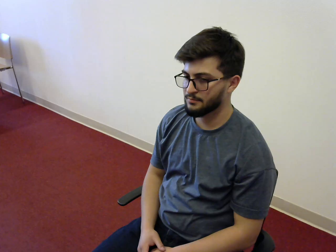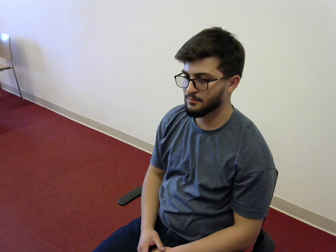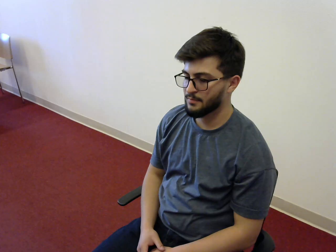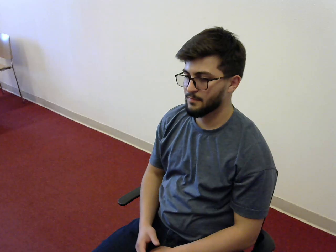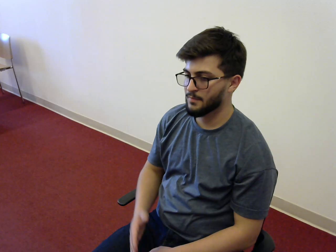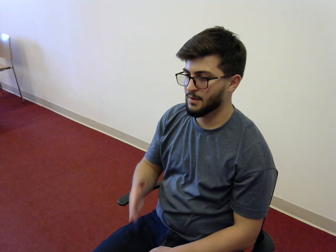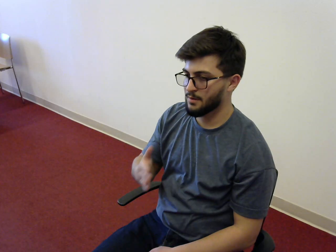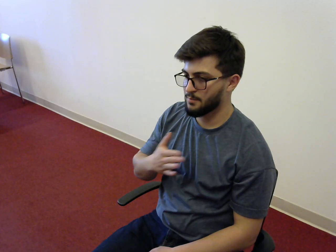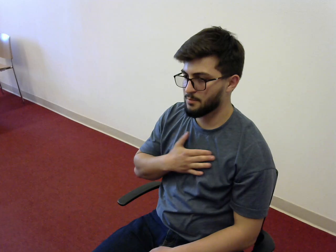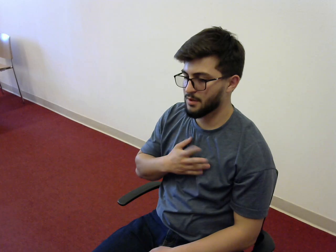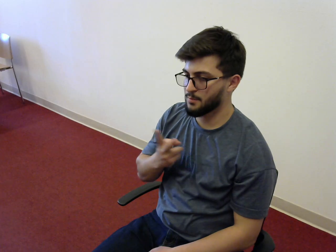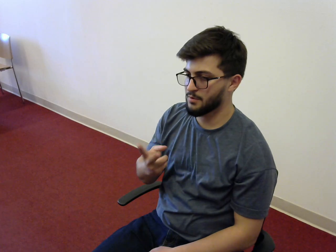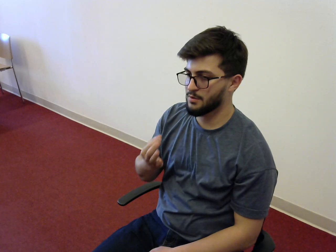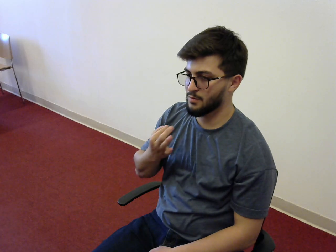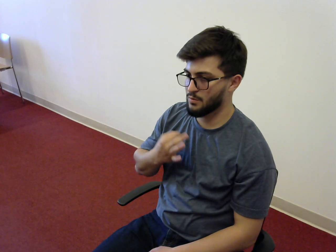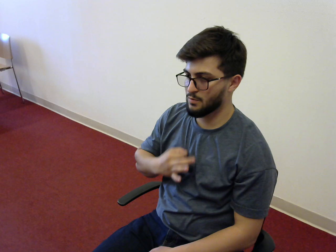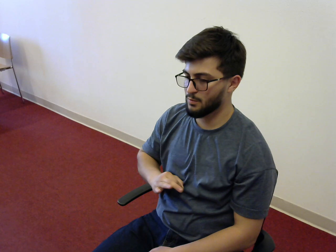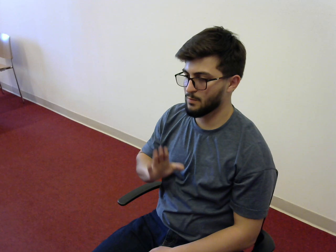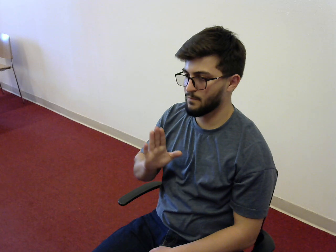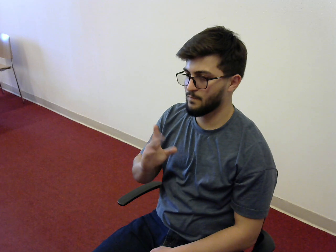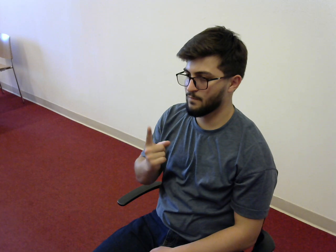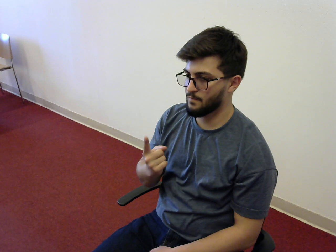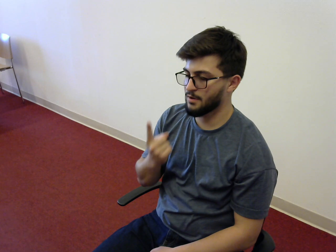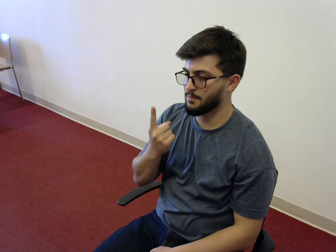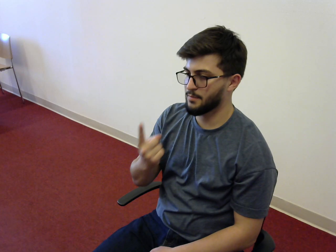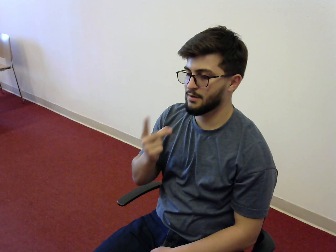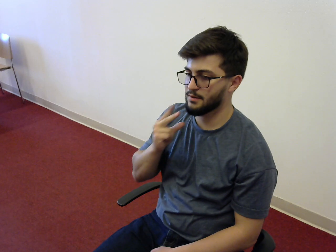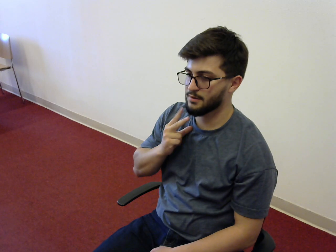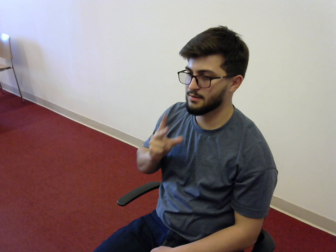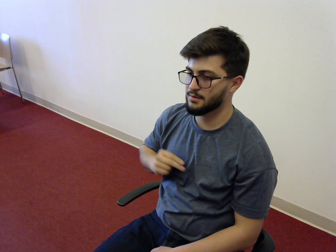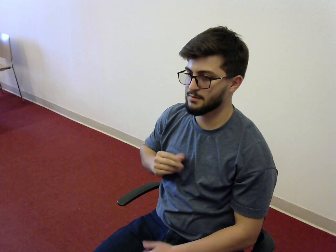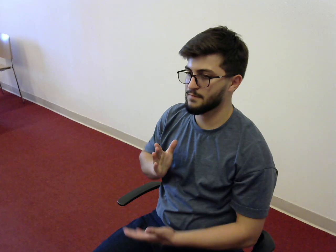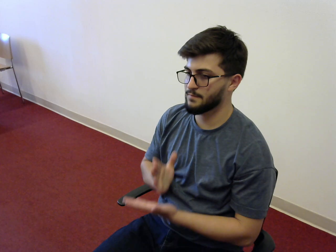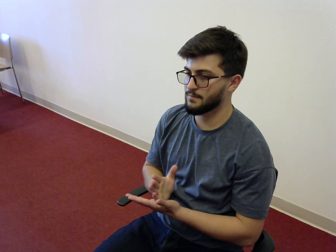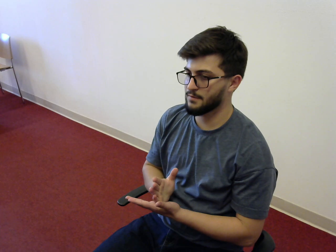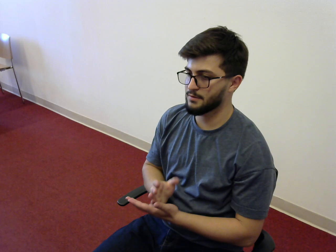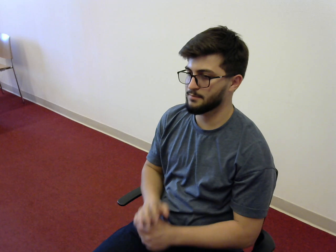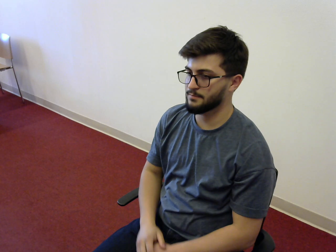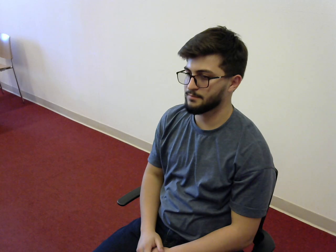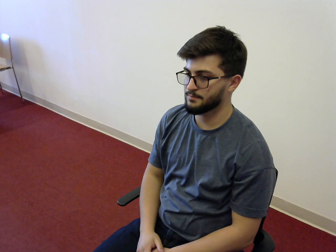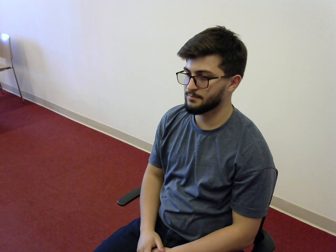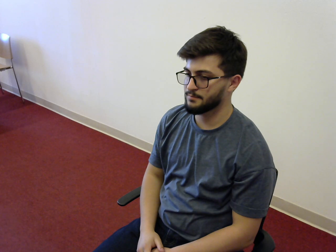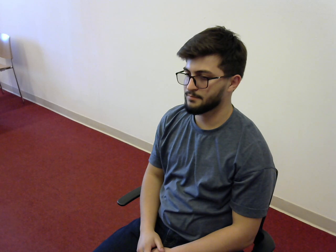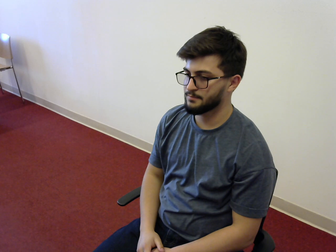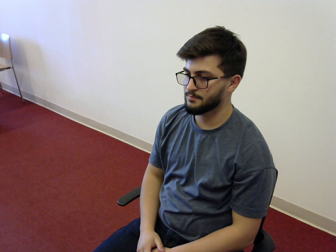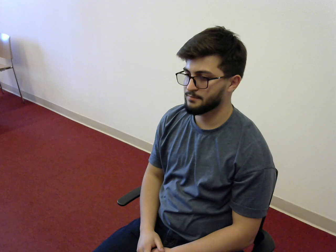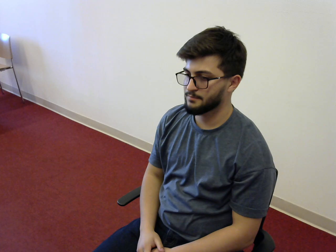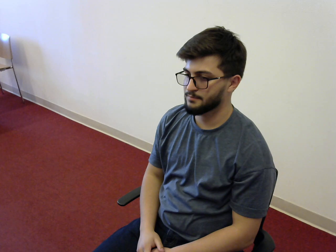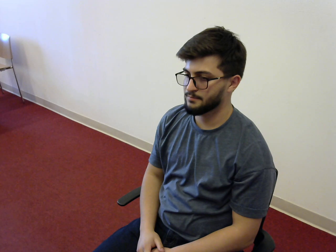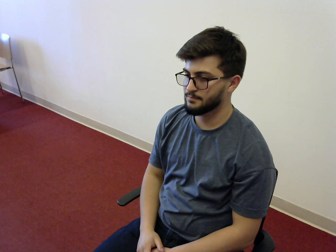Mənim 2 oğlum və 1 qızım var